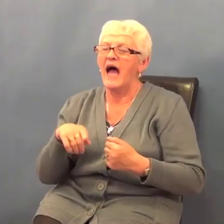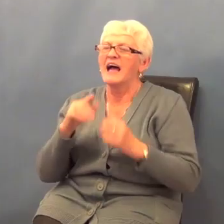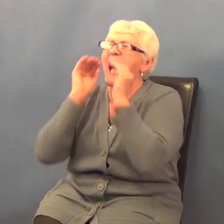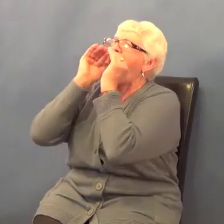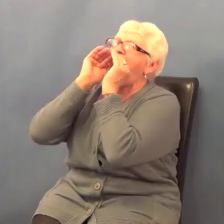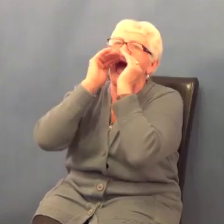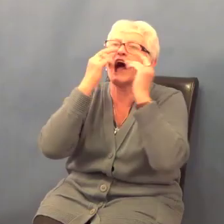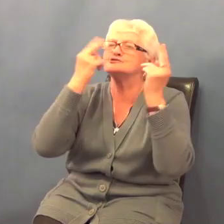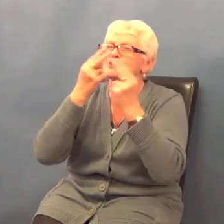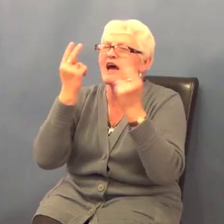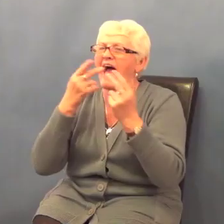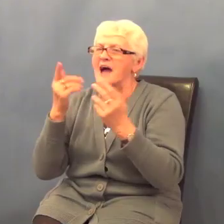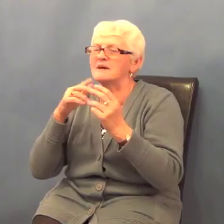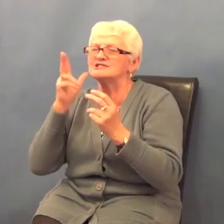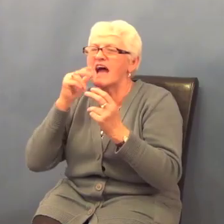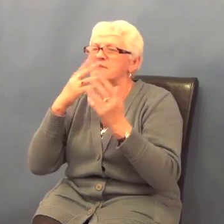Wołał i szukał żaby.